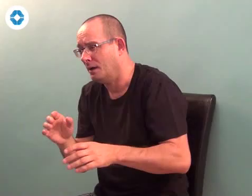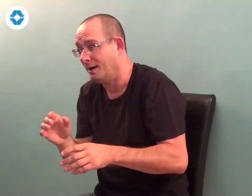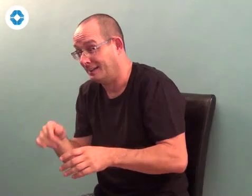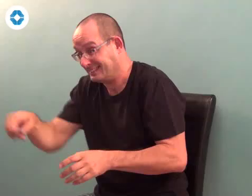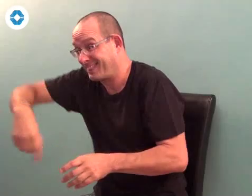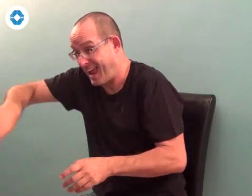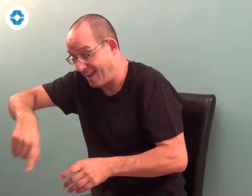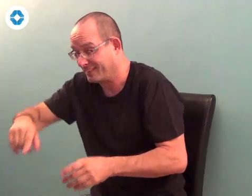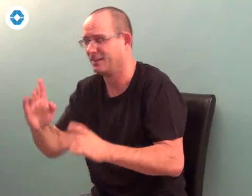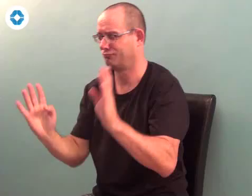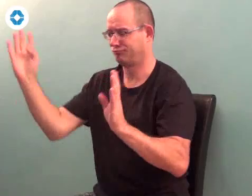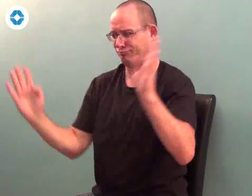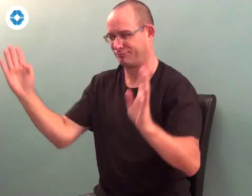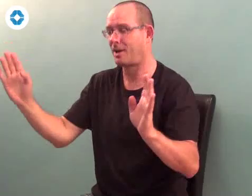Wokół jeziora jest wysoka trawa.